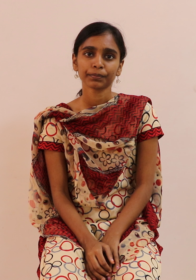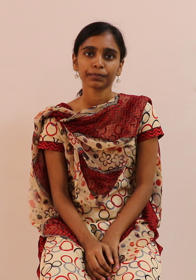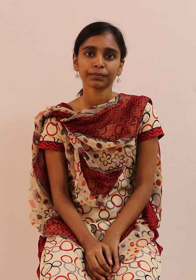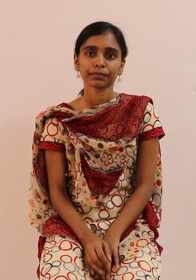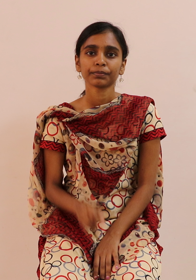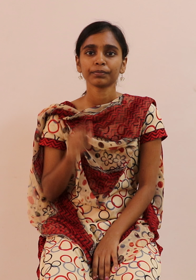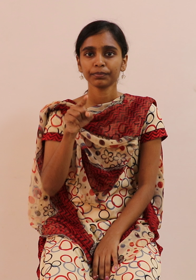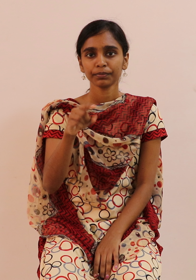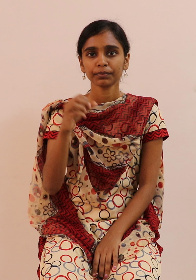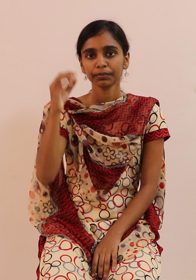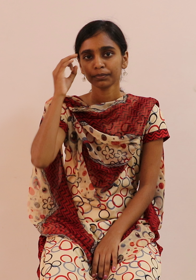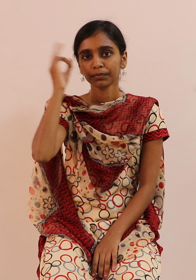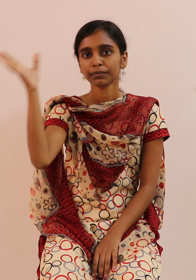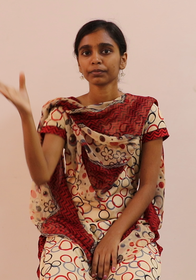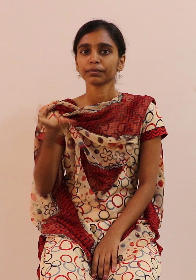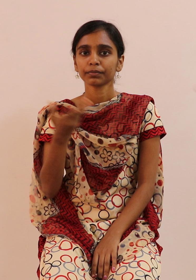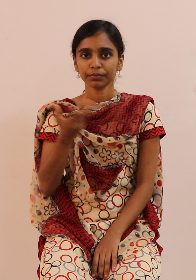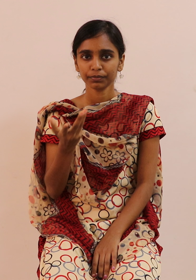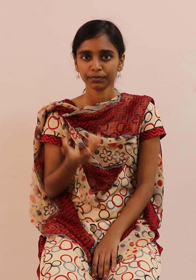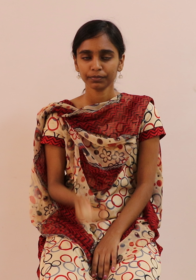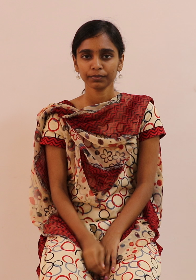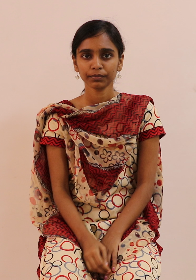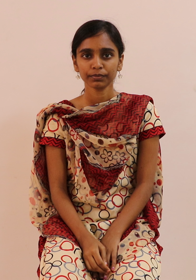why are you angry